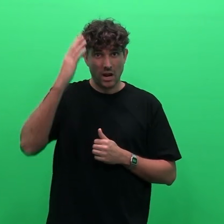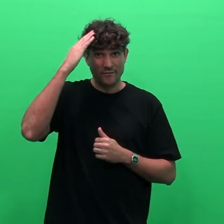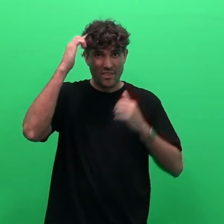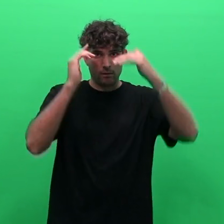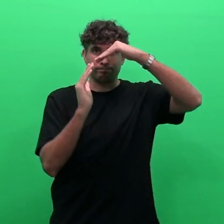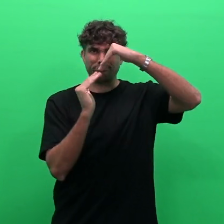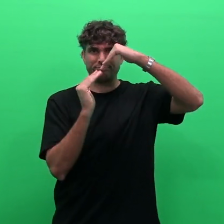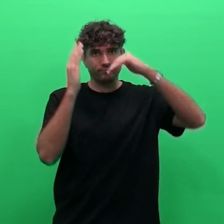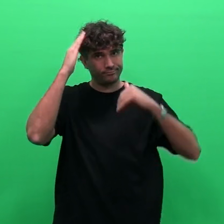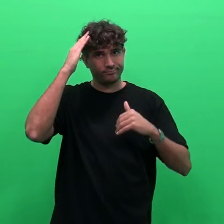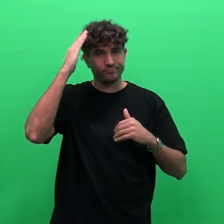Tinc el cap enfonsat, aquí al costat dret.